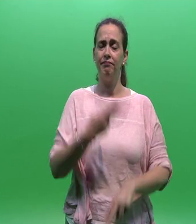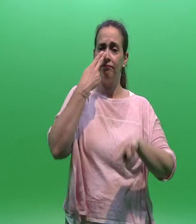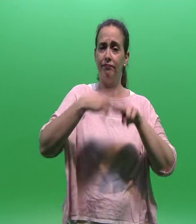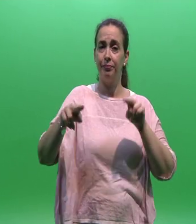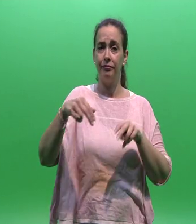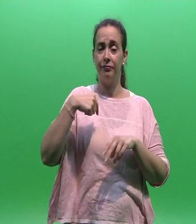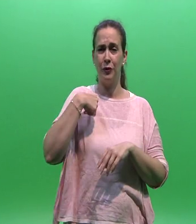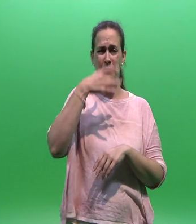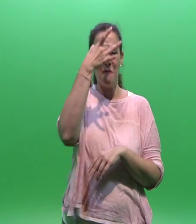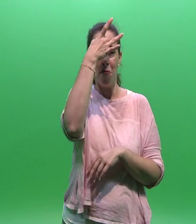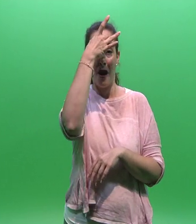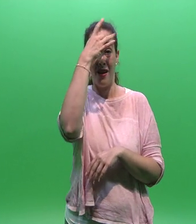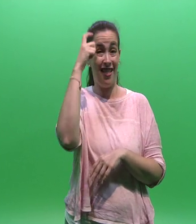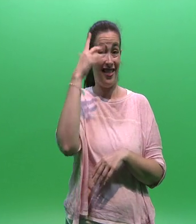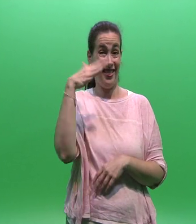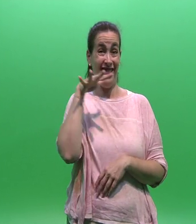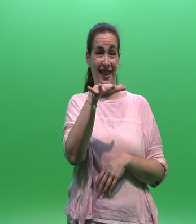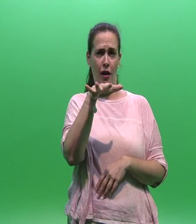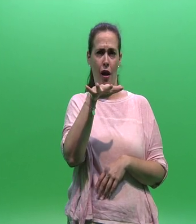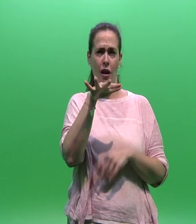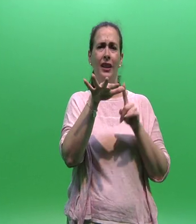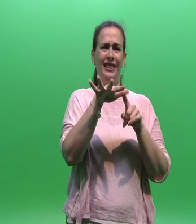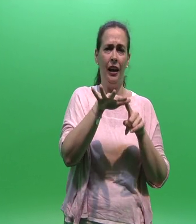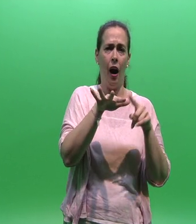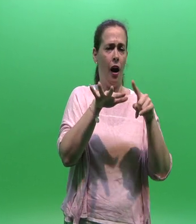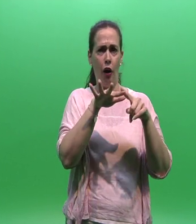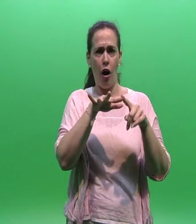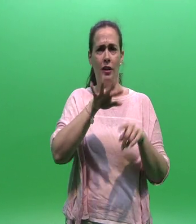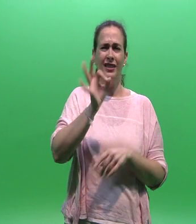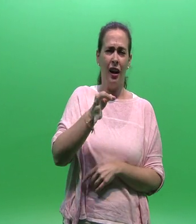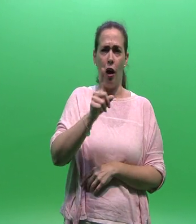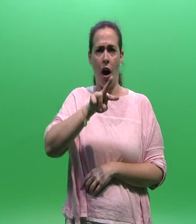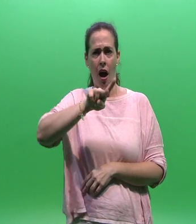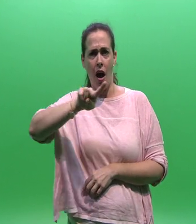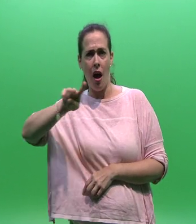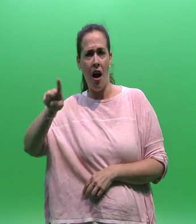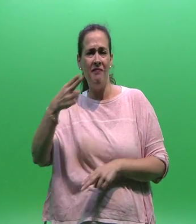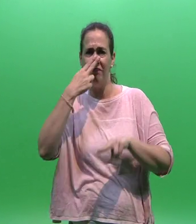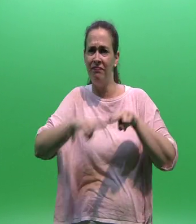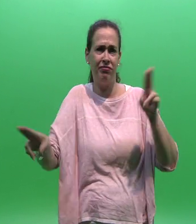És estrany, perquè dels cinc dies, un dia em fa mal el cap i el següent no, es van alternant els dies, és ben estrany.